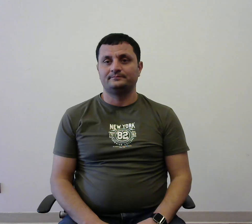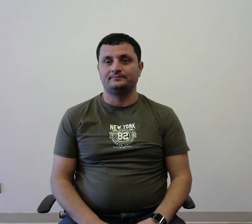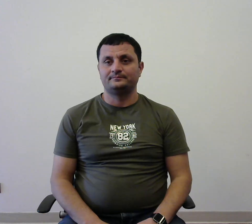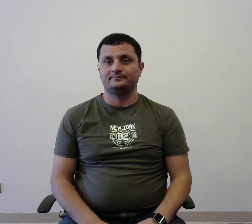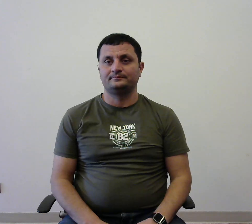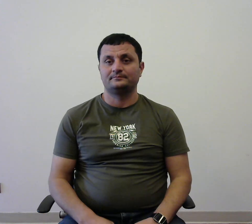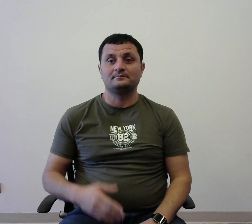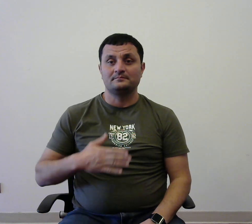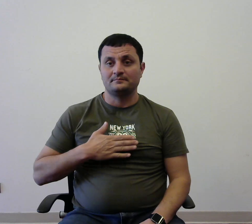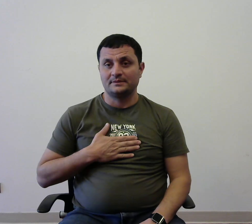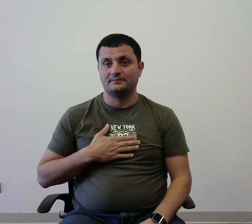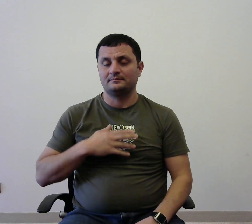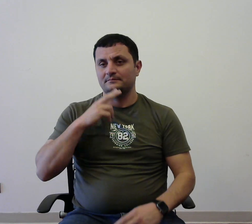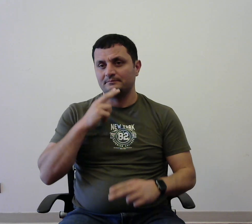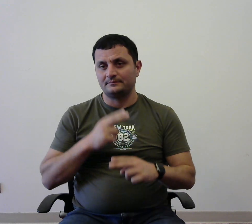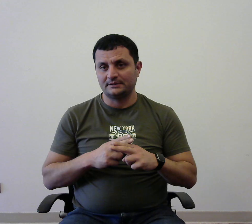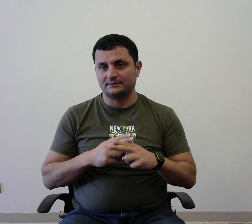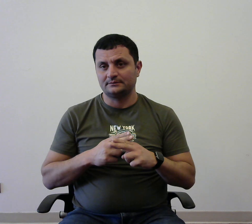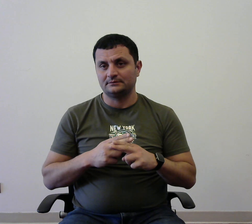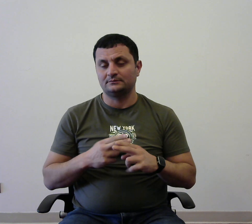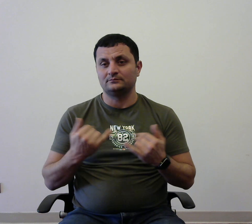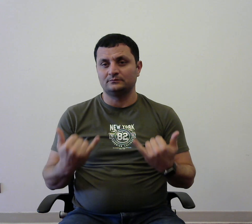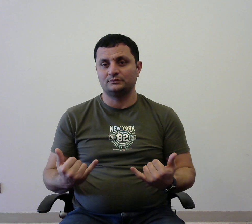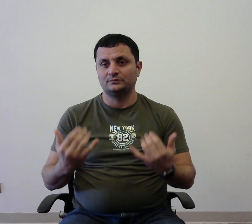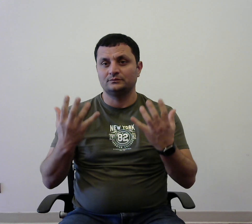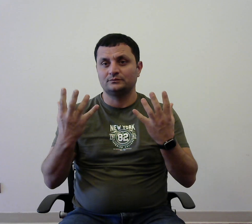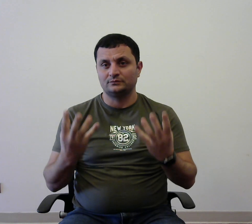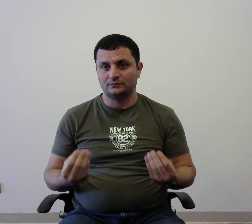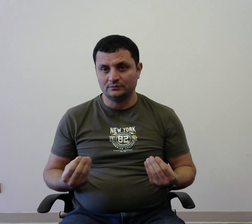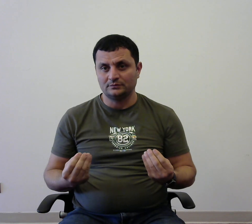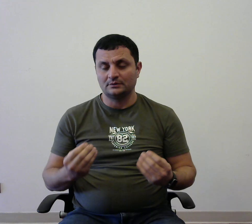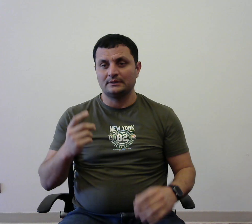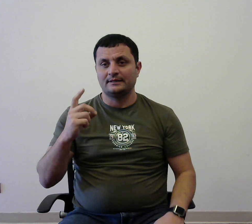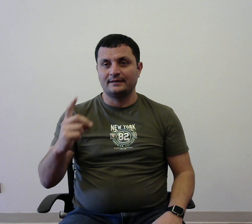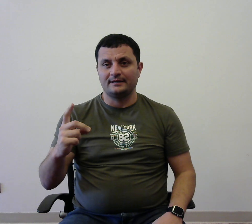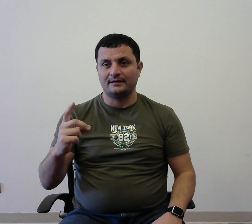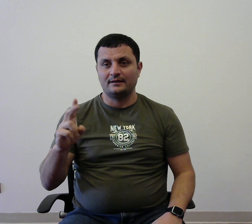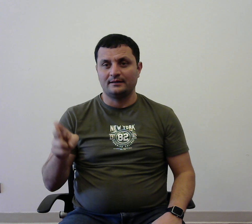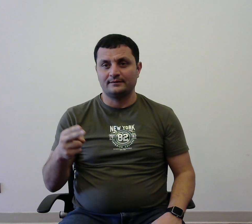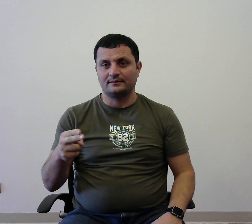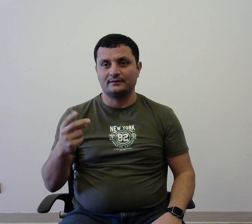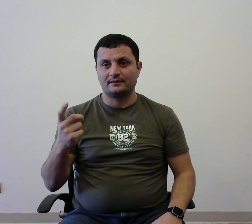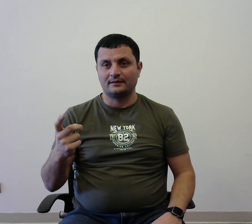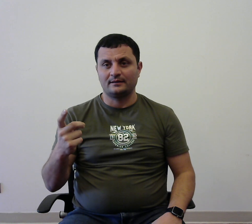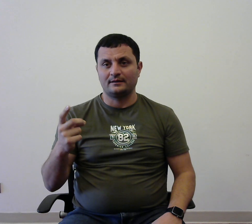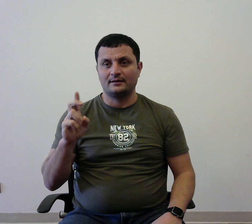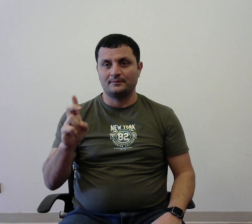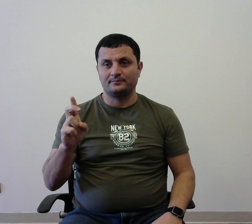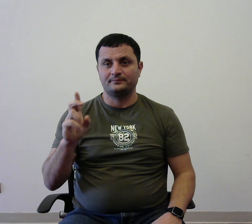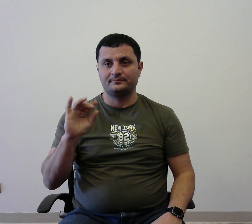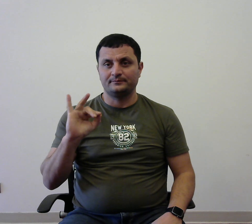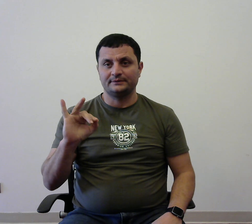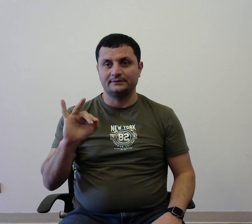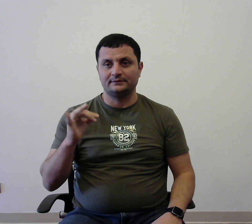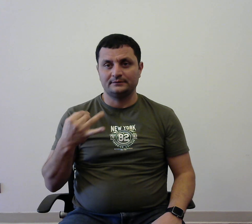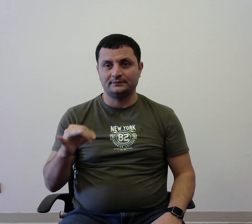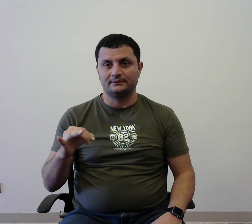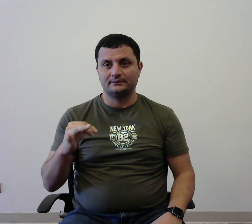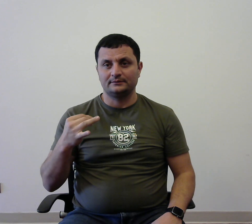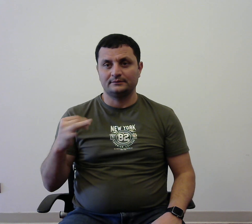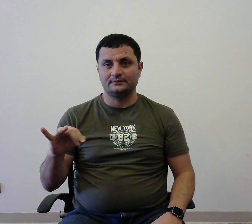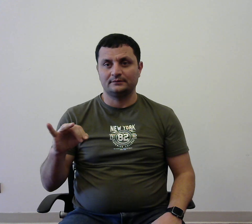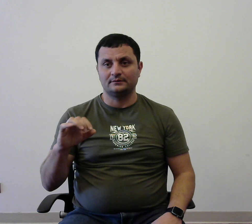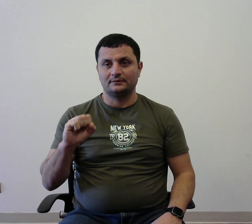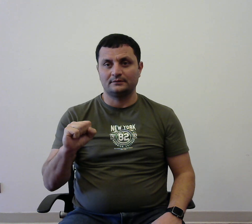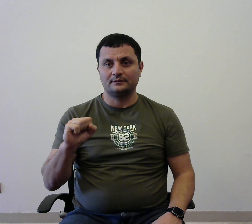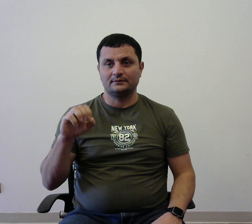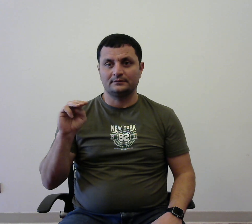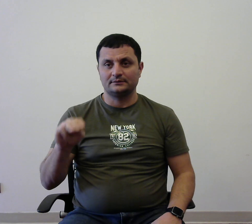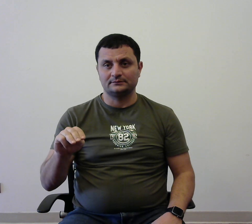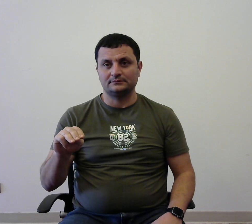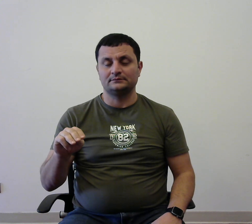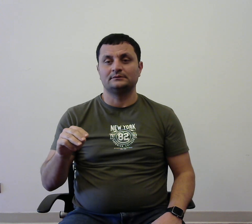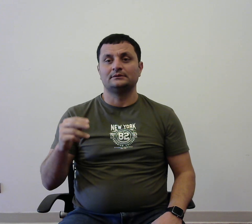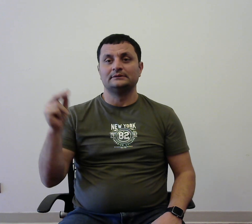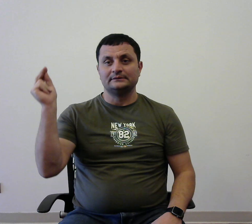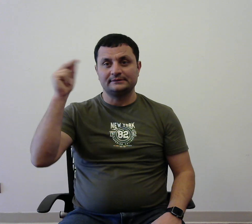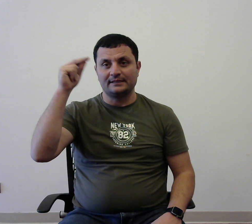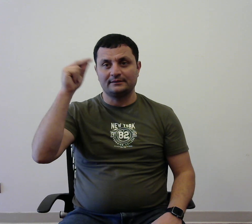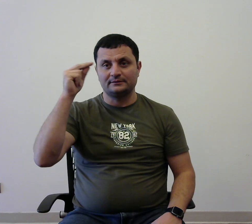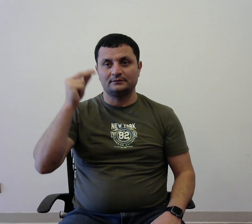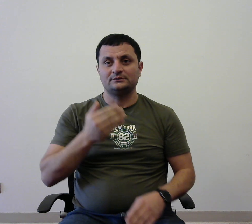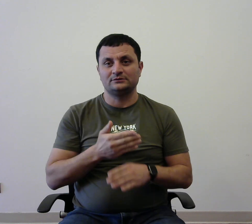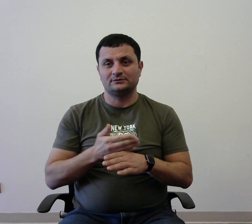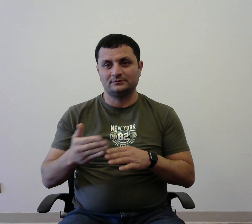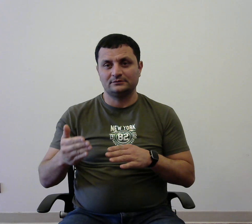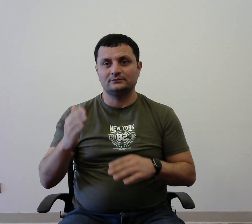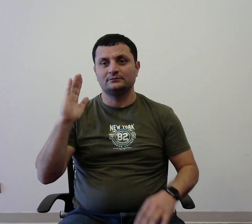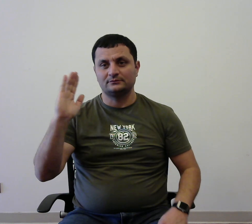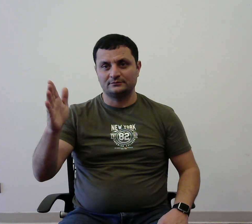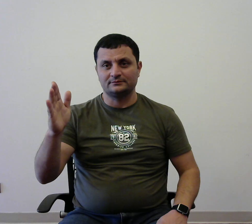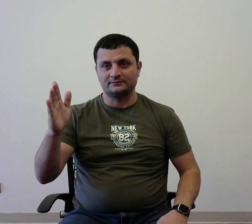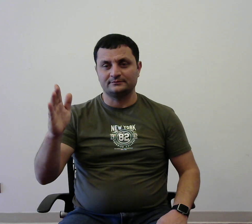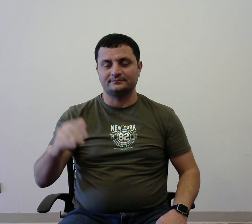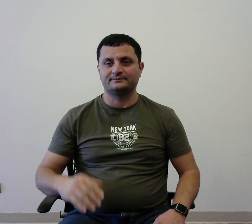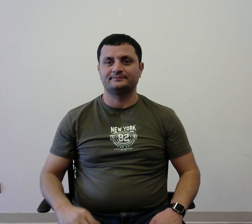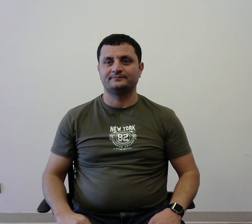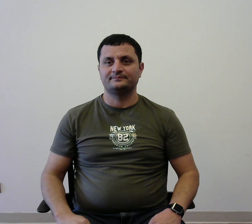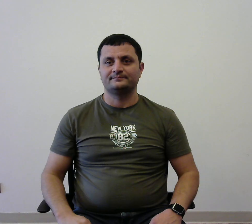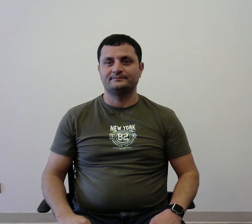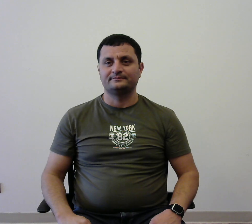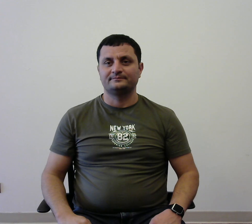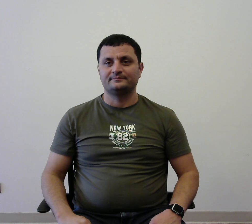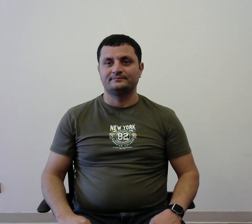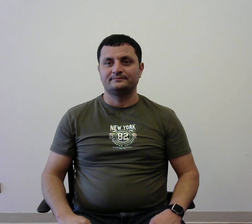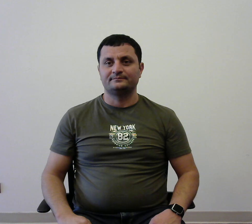Mənim bacım bu gün ədəbiyyat dərsinə gecikəcək